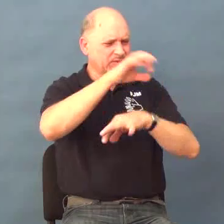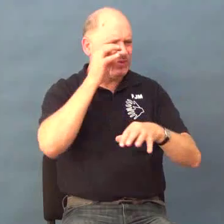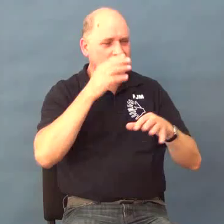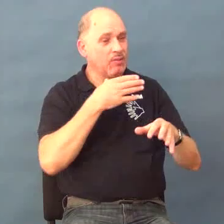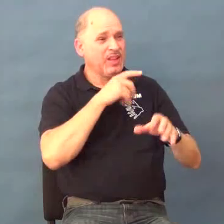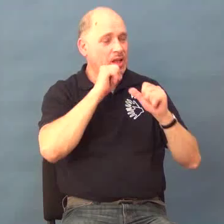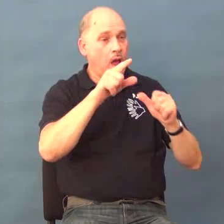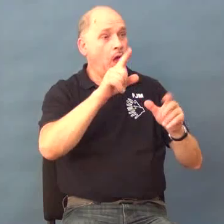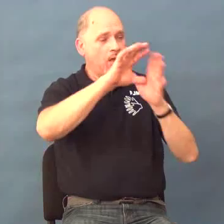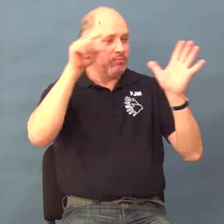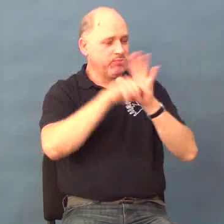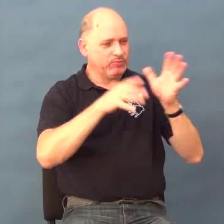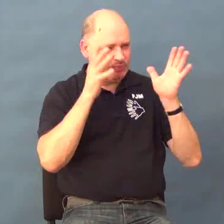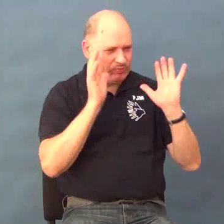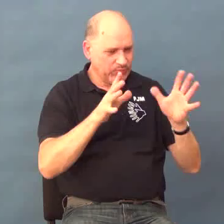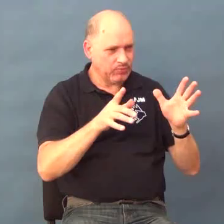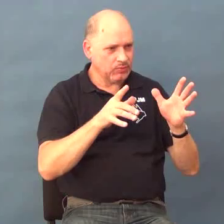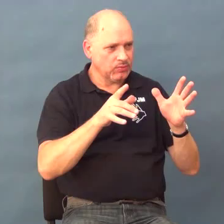Pies szczeka, zaczyna uciekać, biegnie.